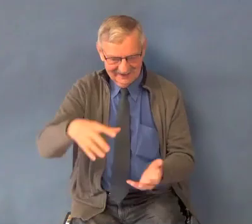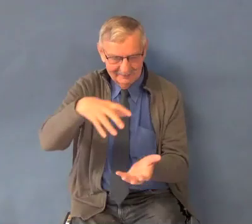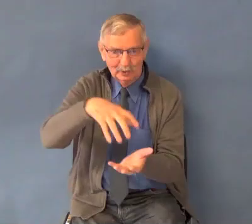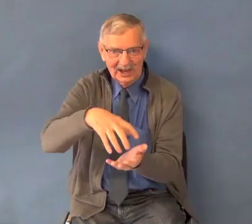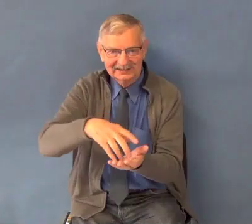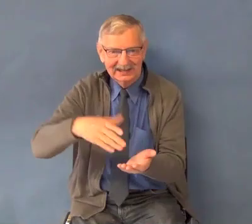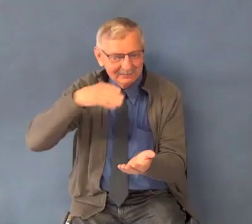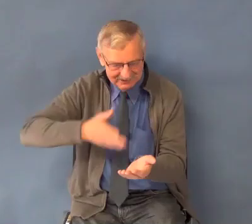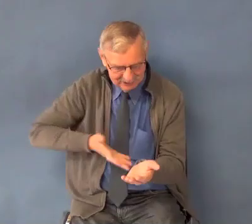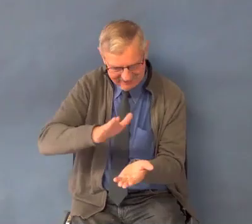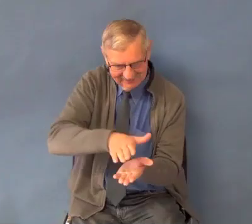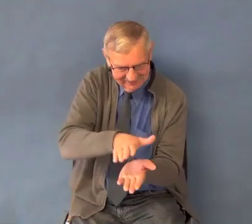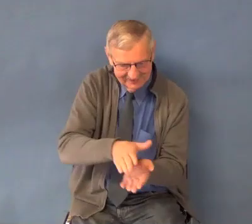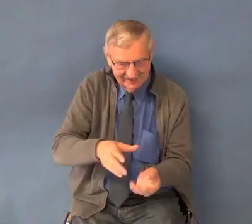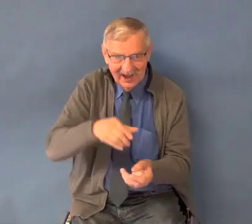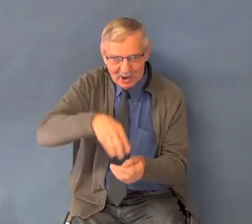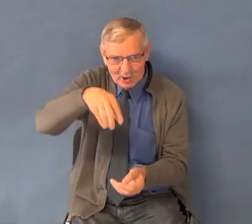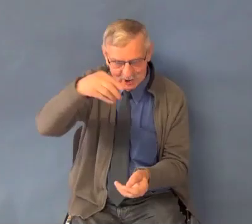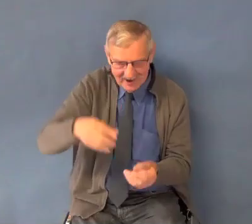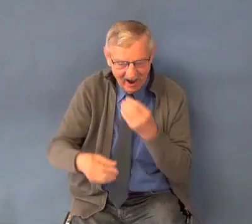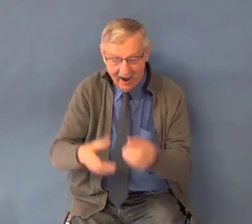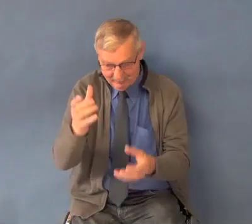Bułka z szynką, ogórkiem.